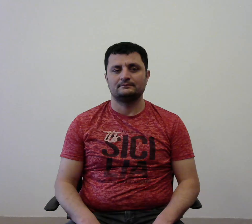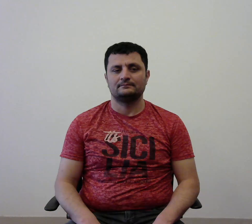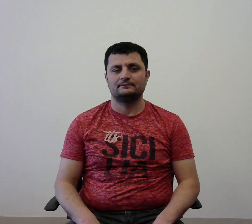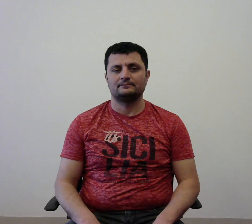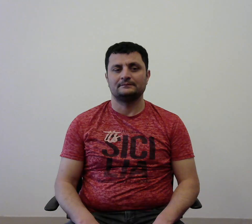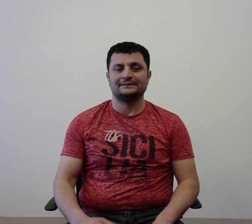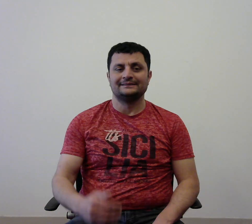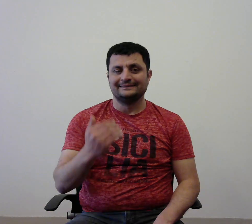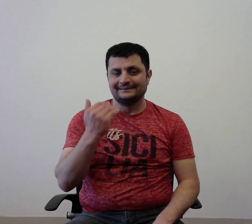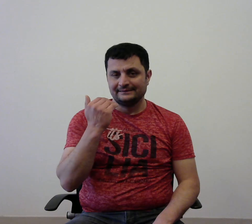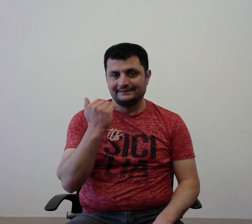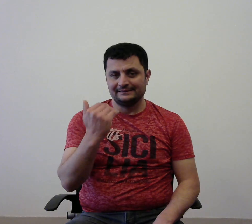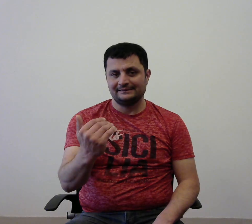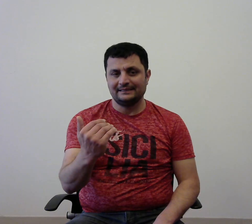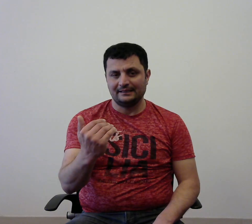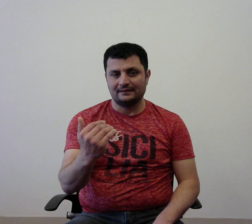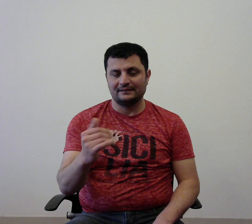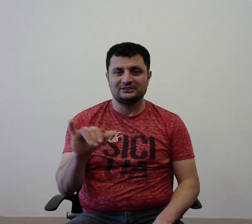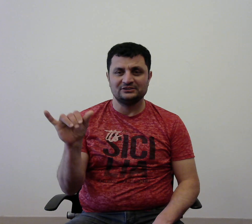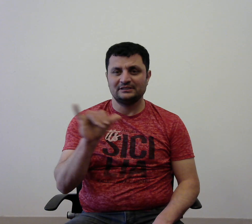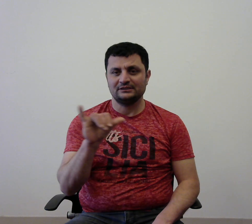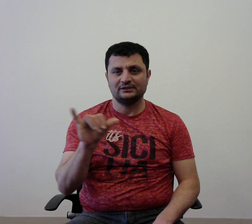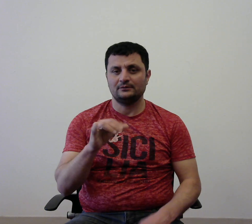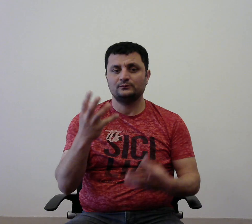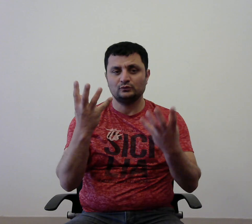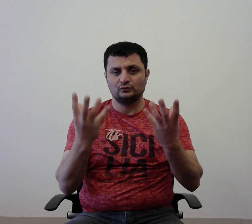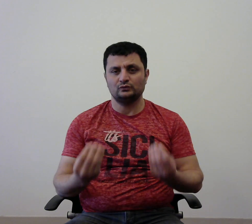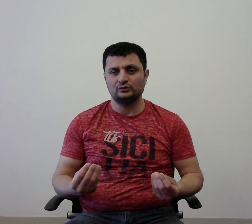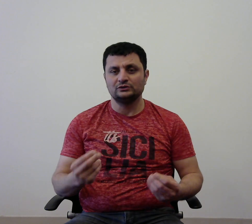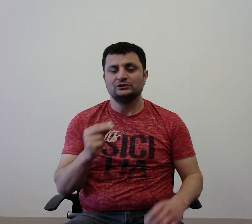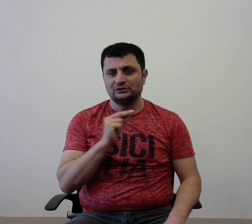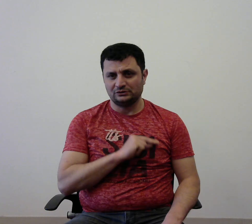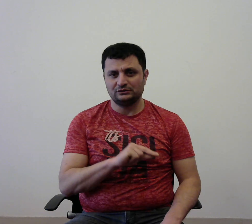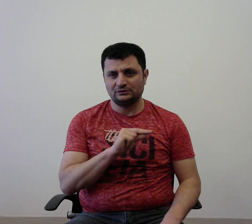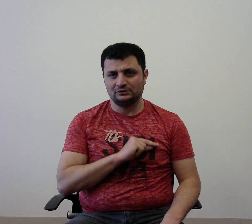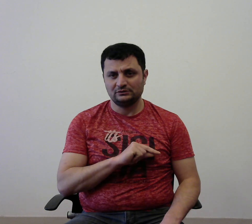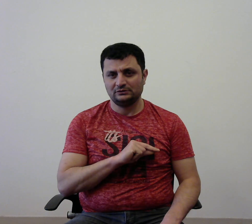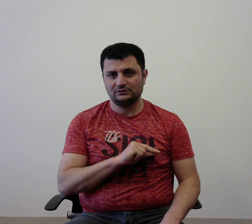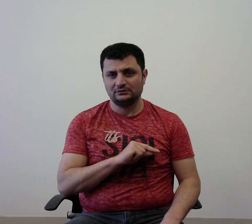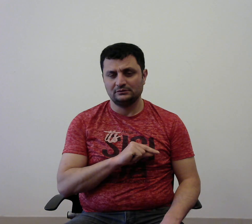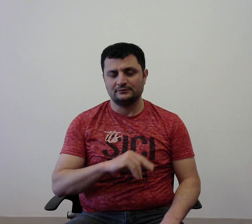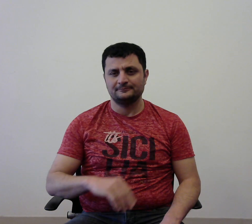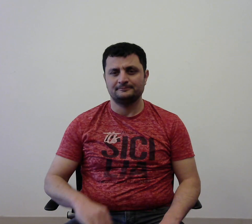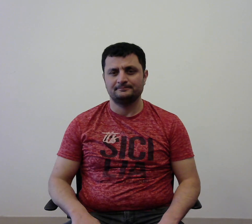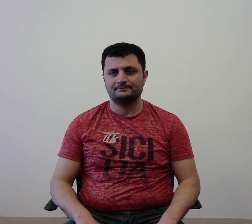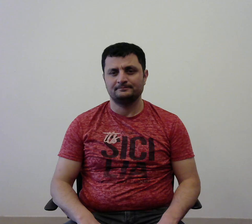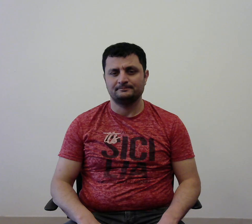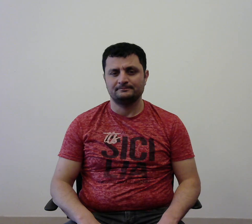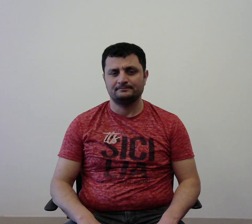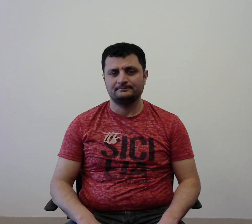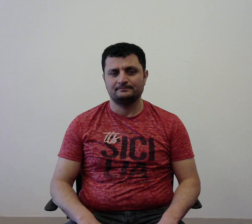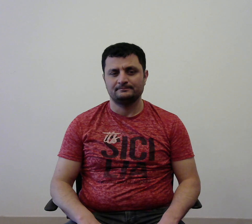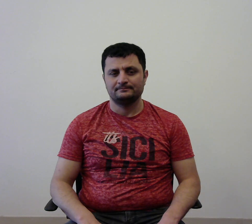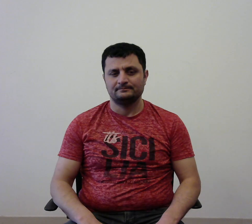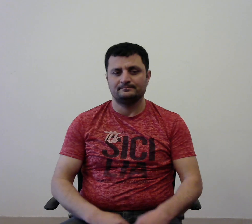Siz şənbə günü işləyirsiz?